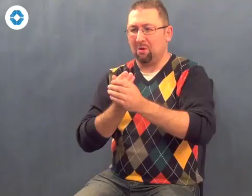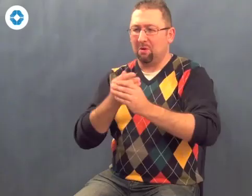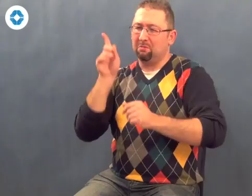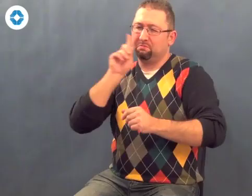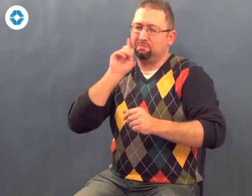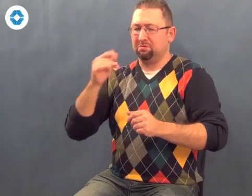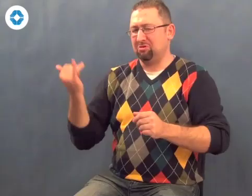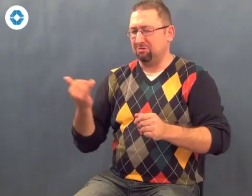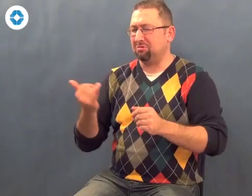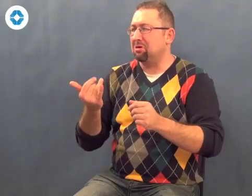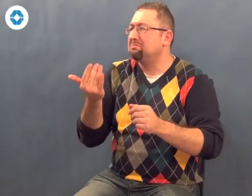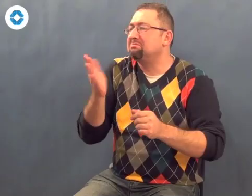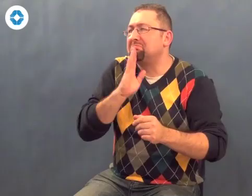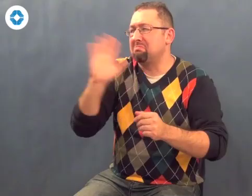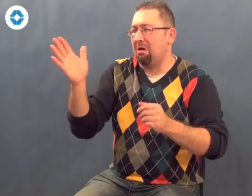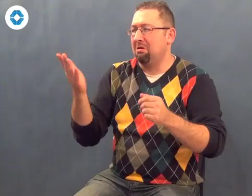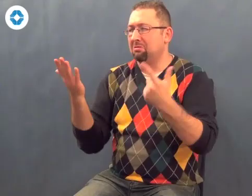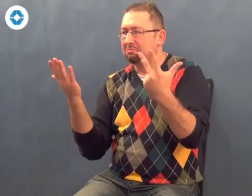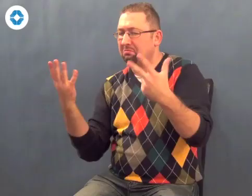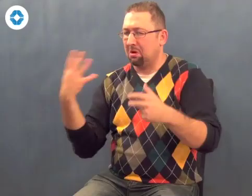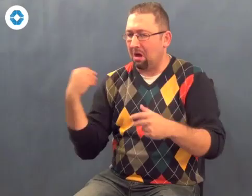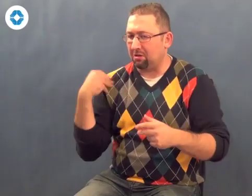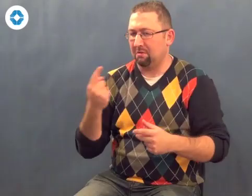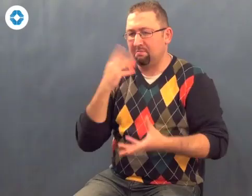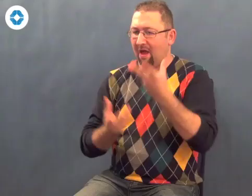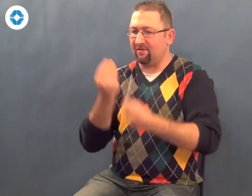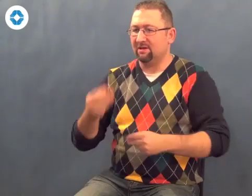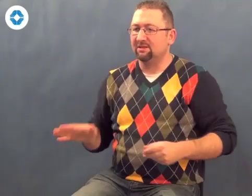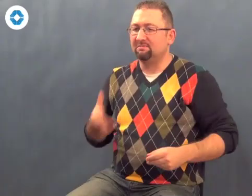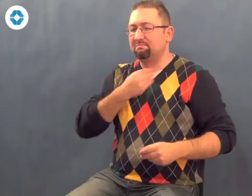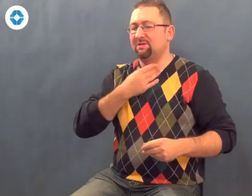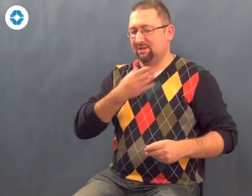Chłopiec, dziecko, ma około ośmiu lat, bawi się z psem.